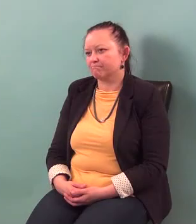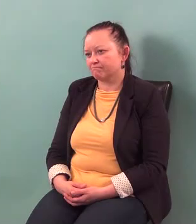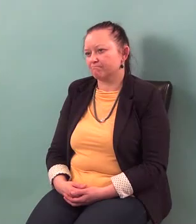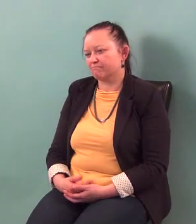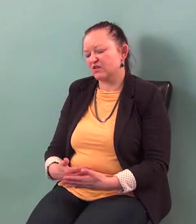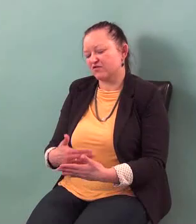Wcześniej, tak.